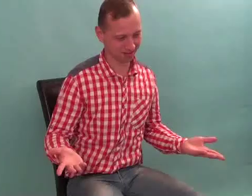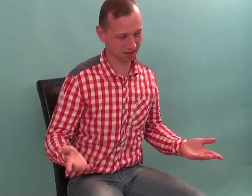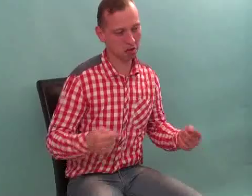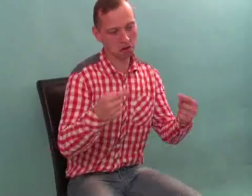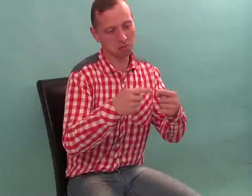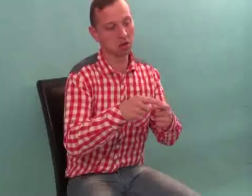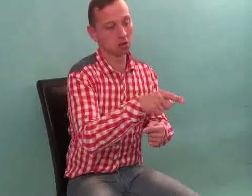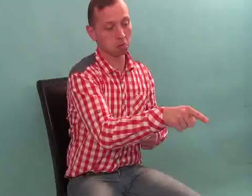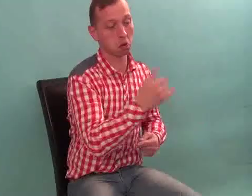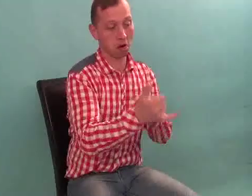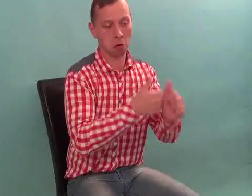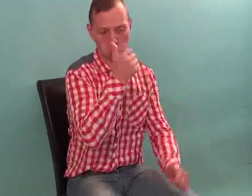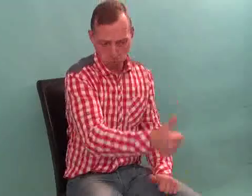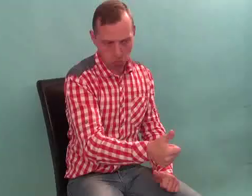Do roweru by pasowało.